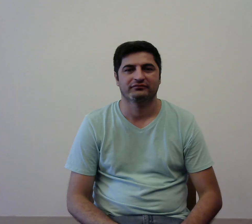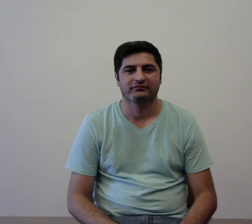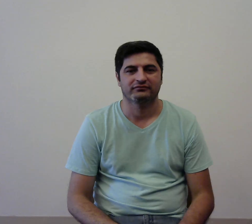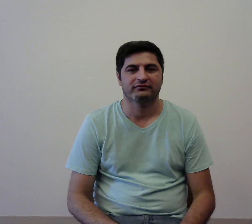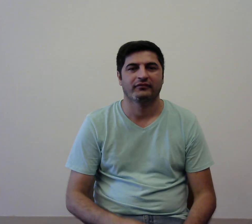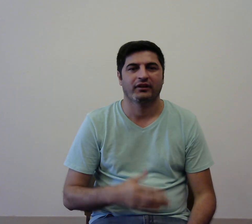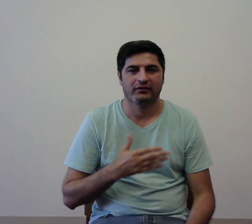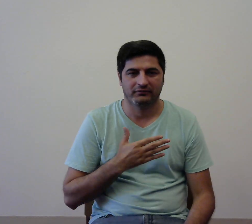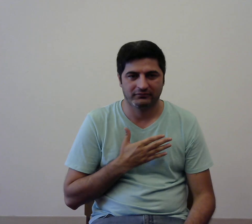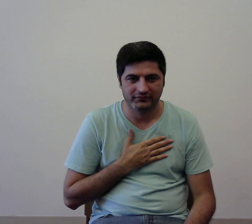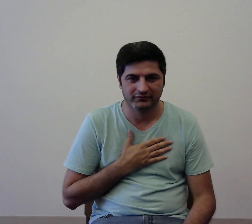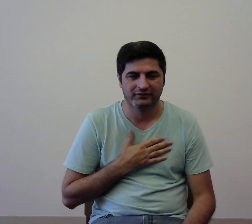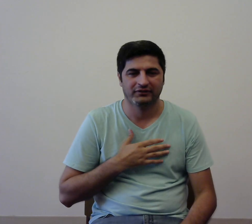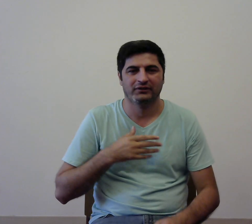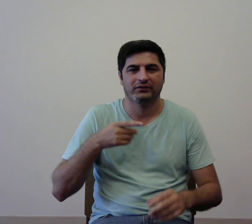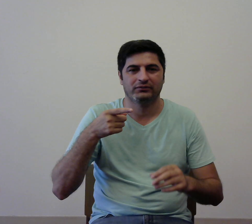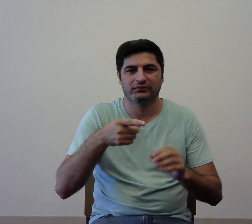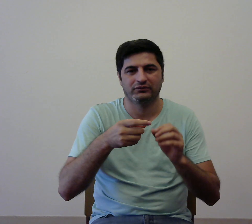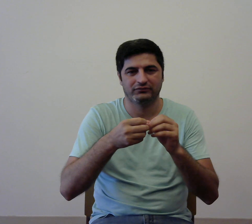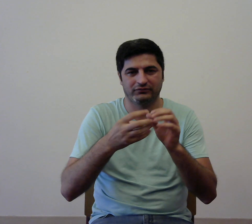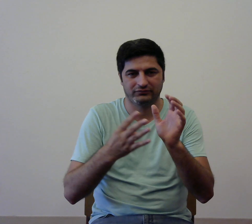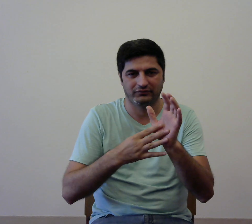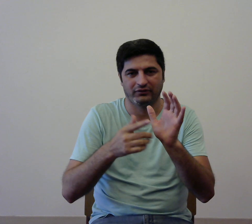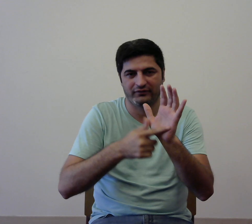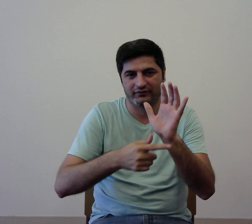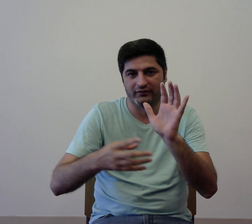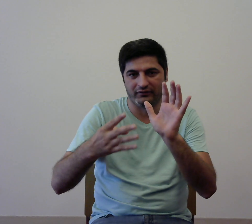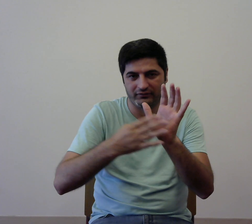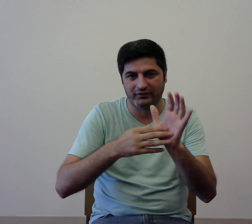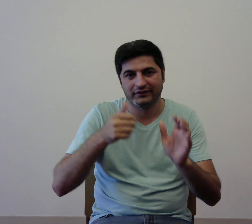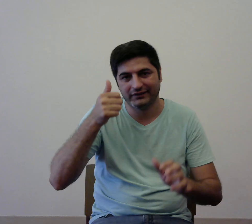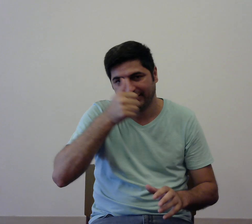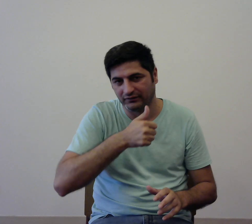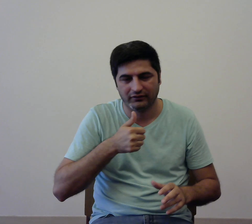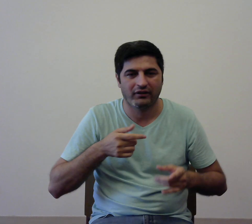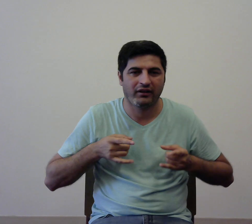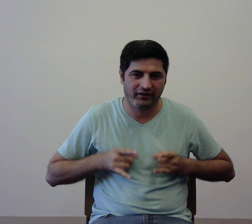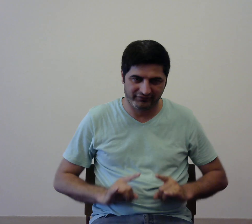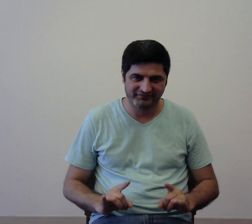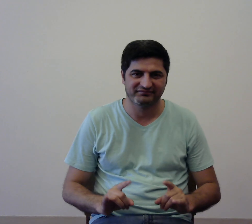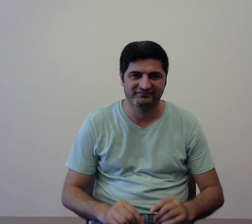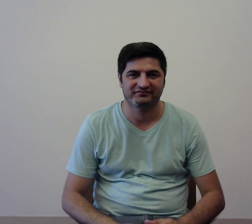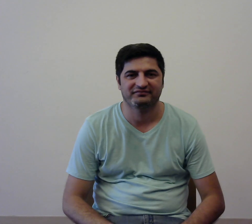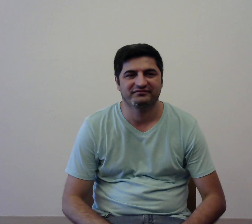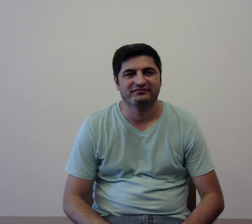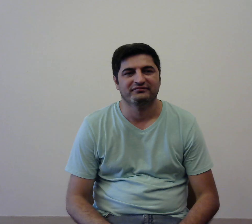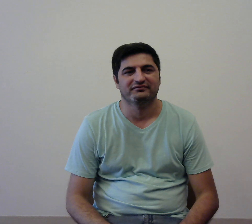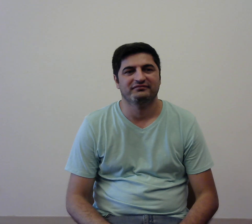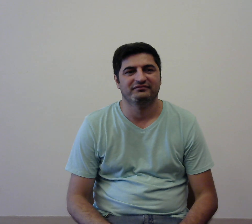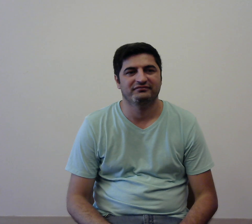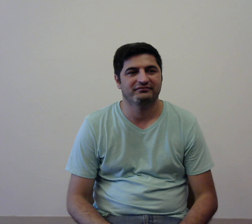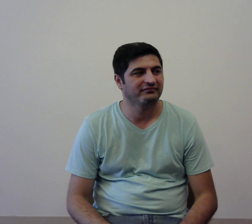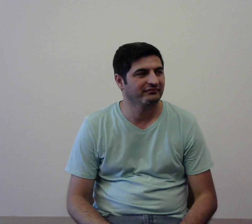Mən 1979-cu ildə anadan olmuşam